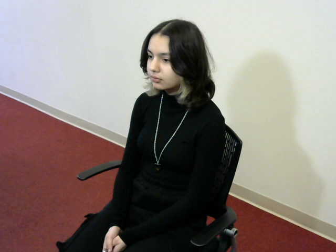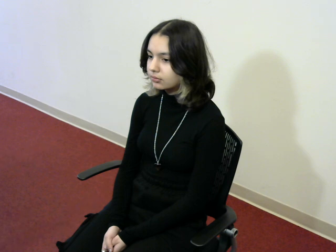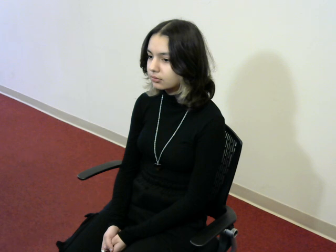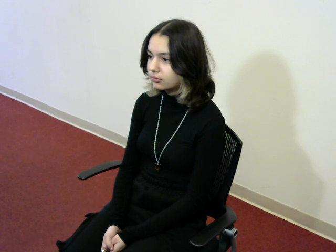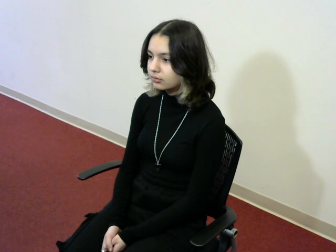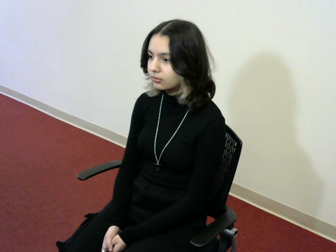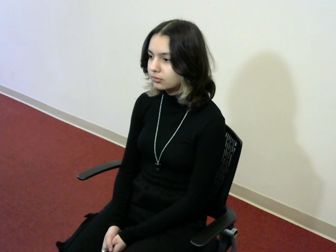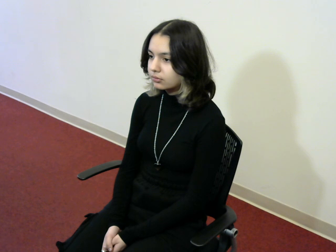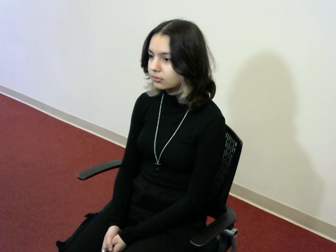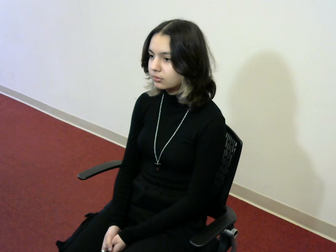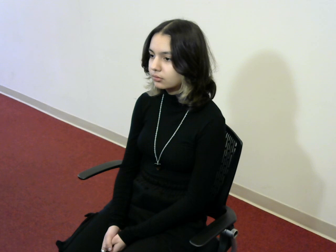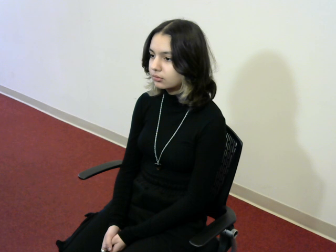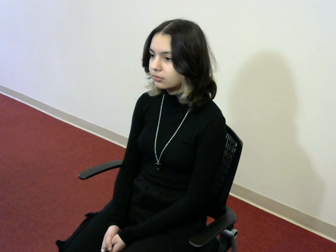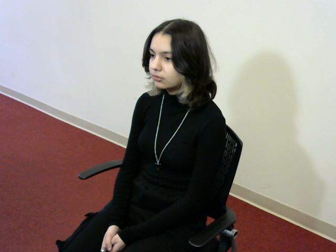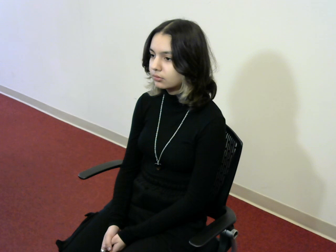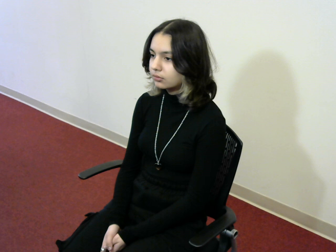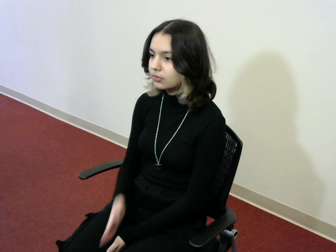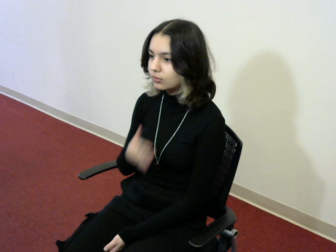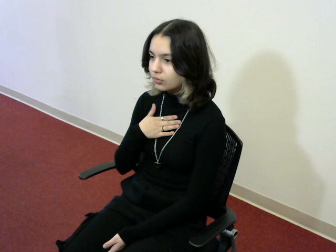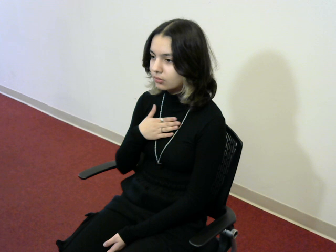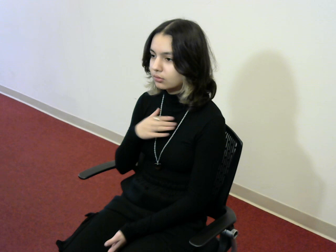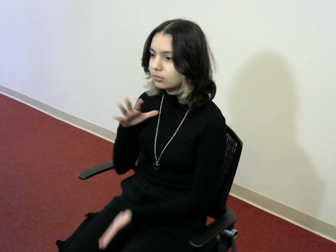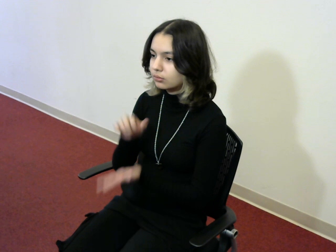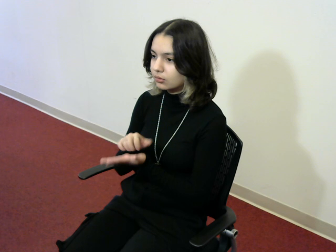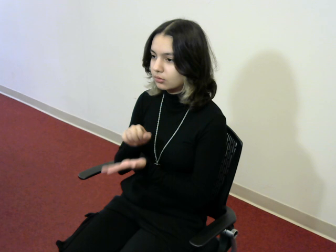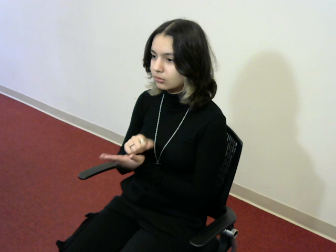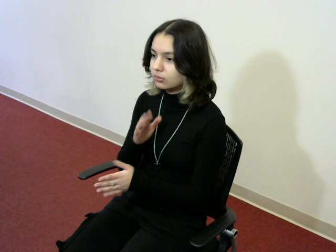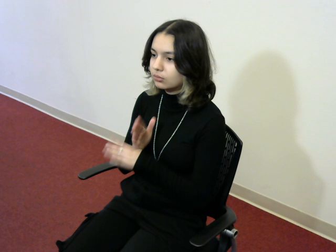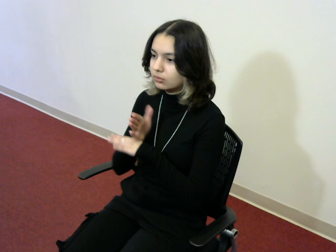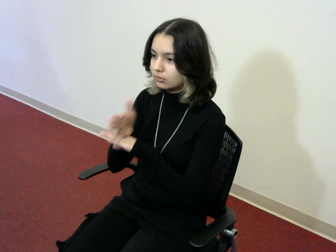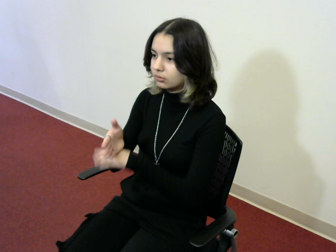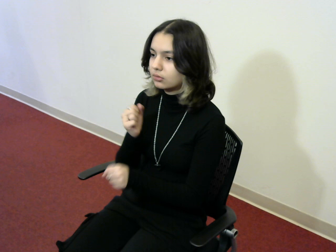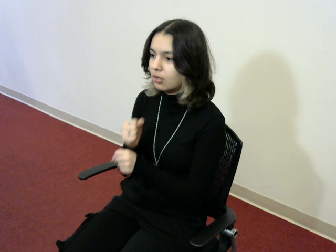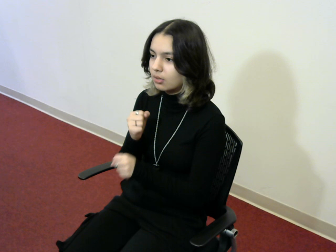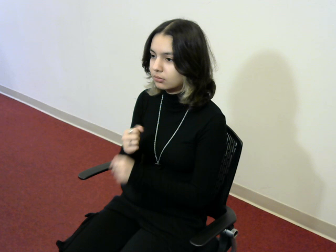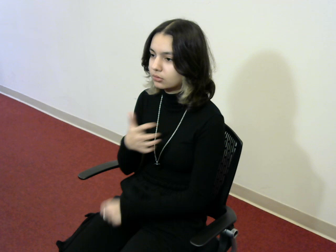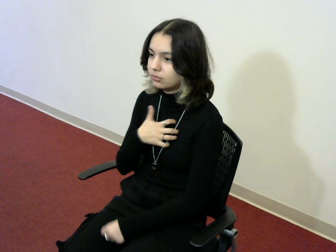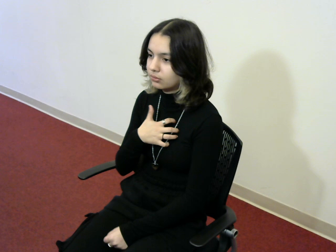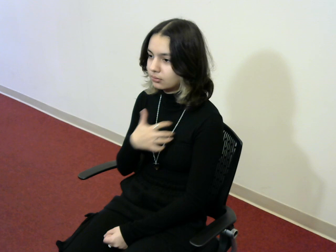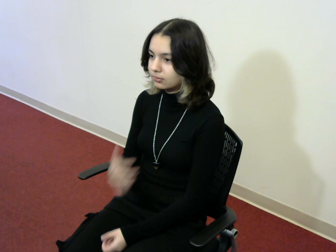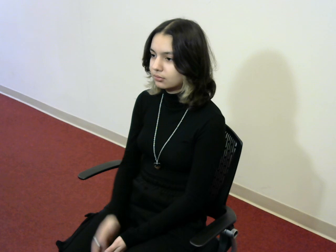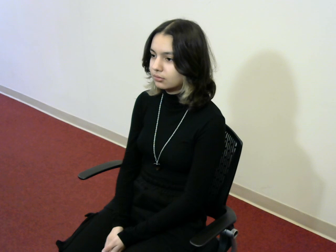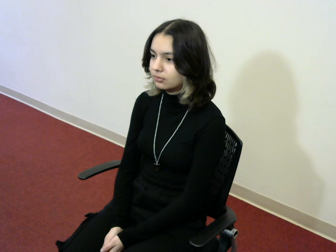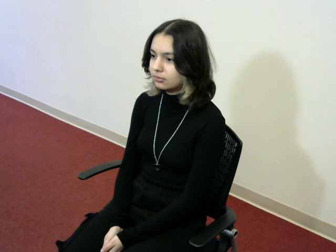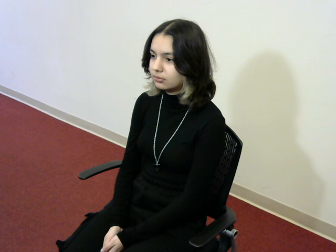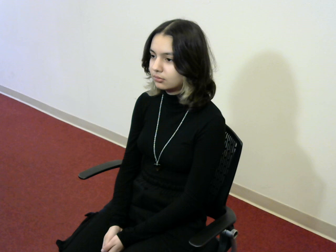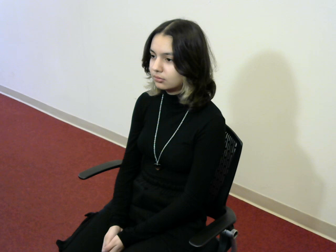Mən məşğulluğa müraciət etmək istəyirəm